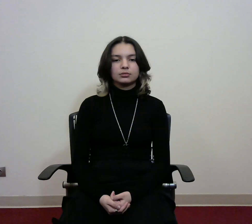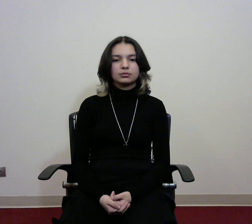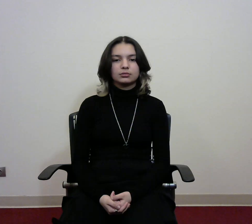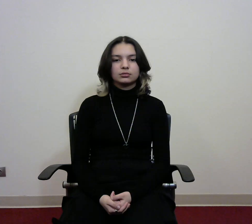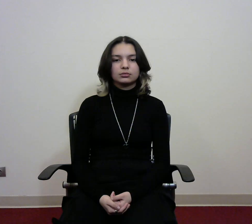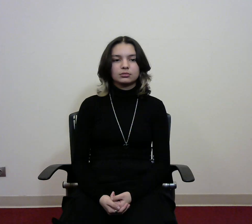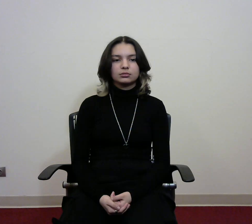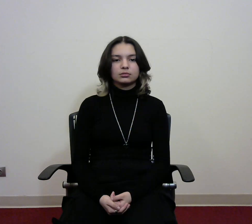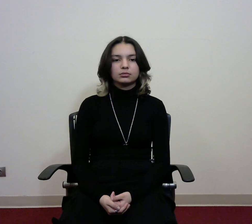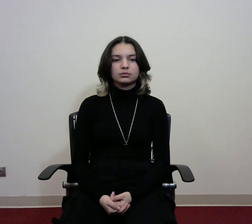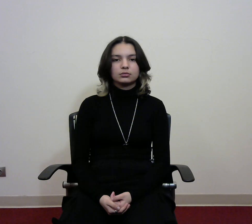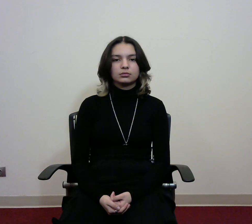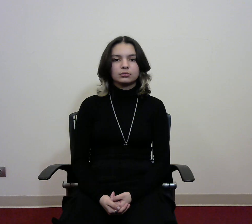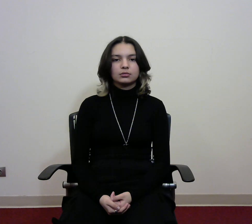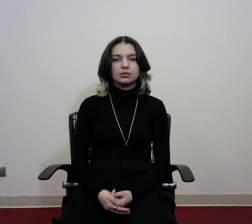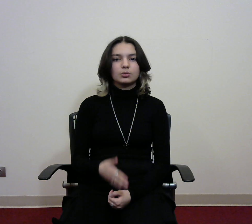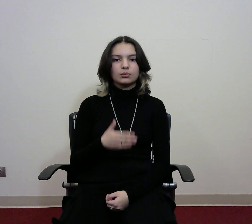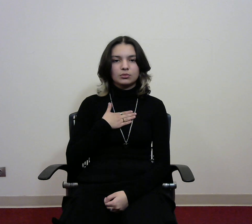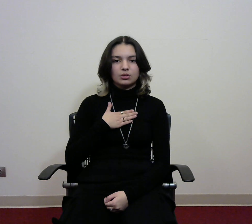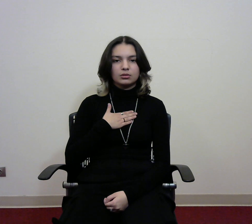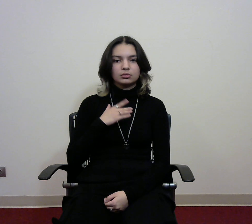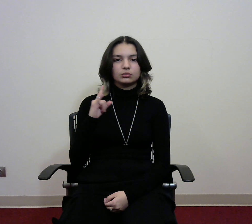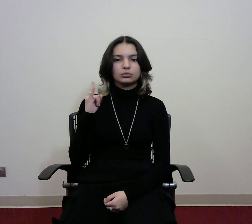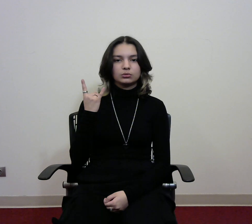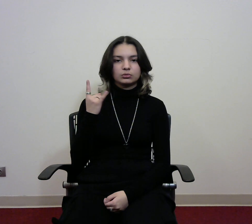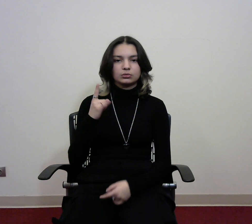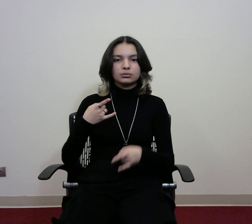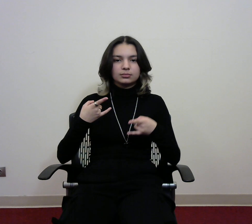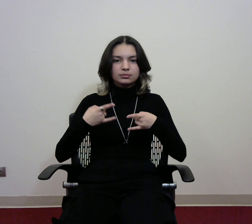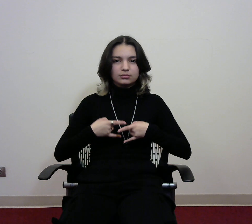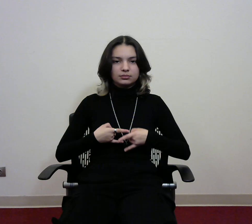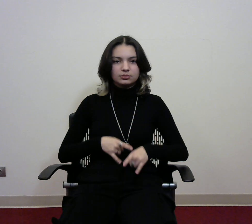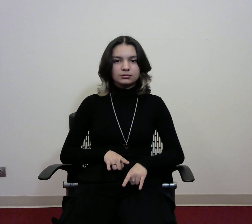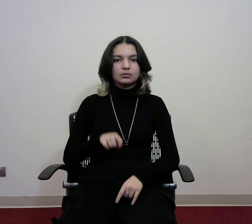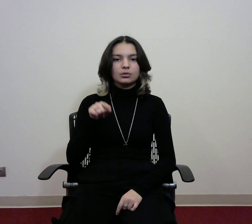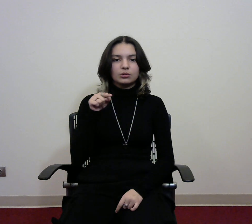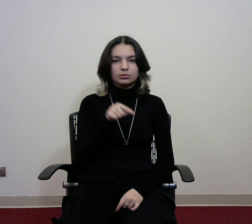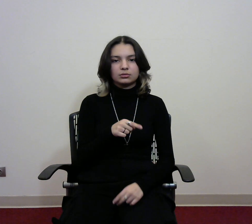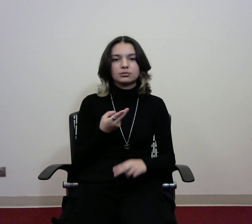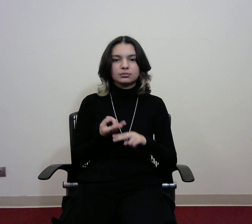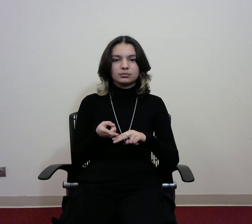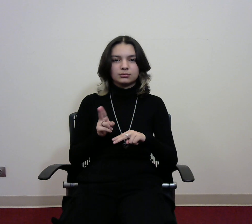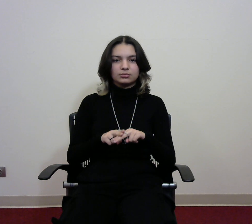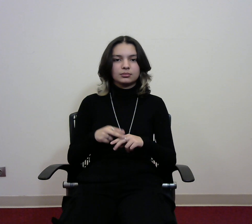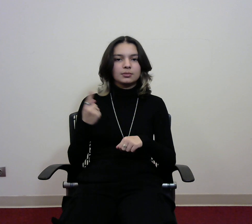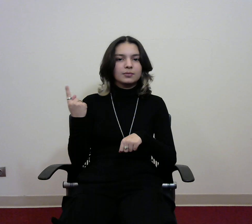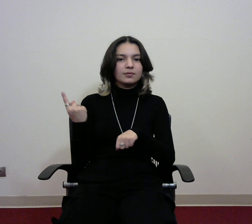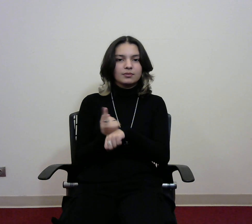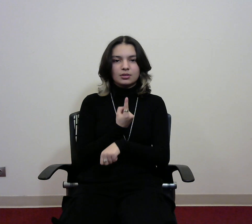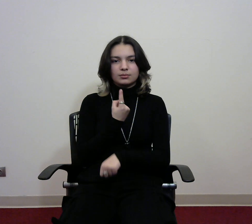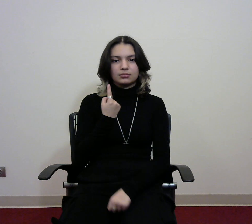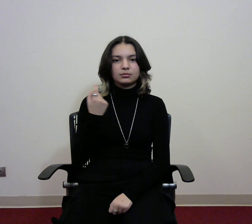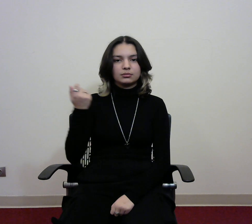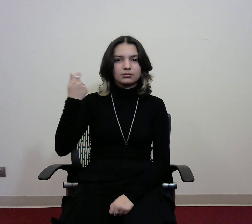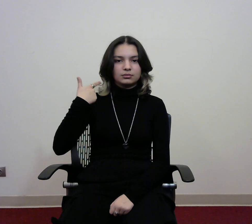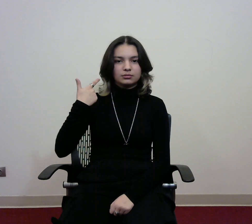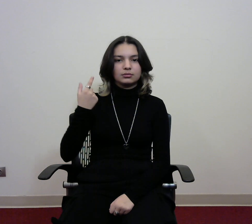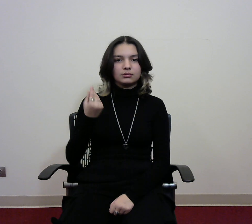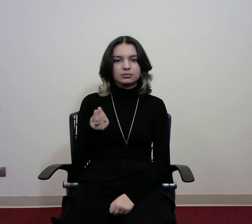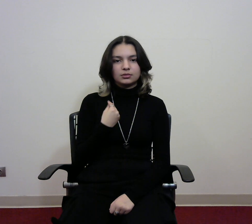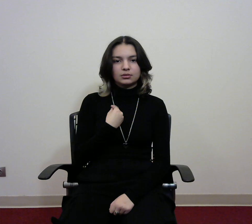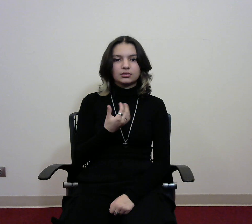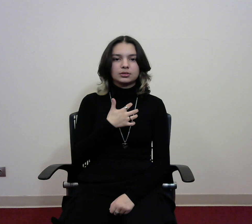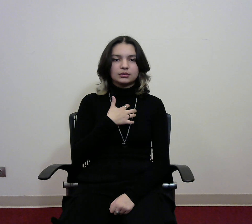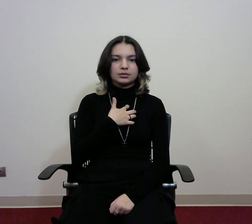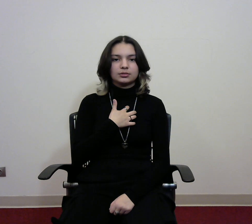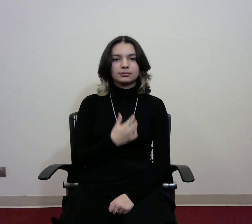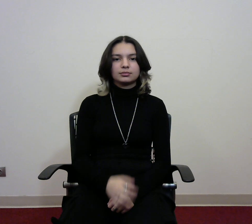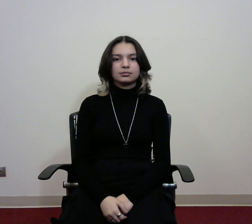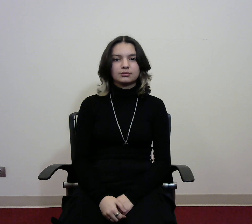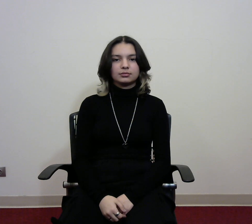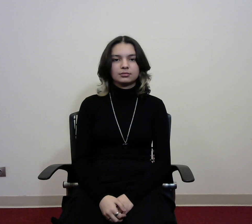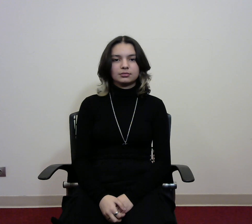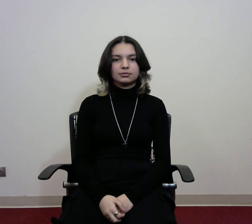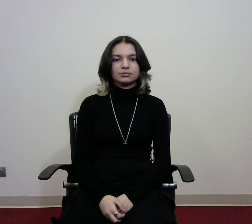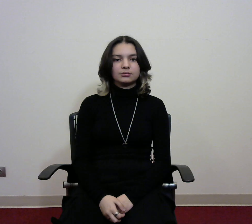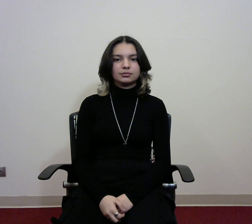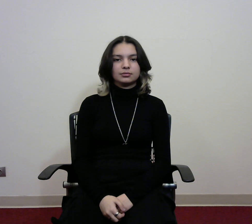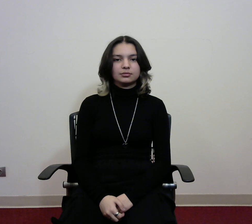Mənim uşağım anadan olub, ona görə birdəfəlik müavinət almaq istəyirəm